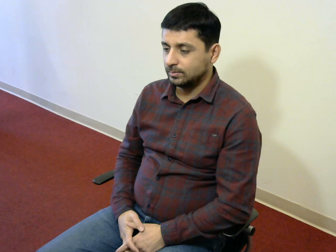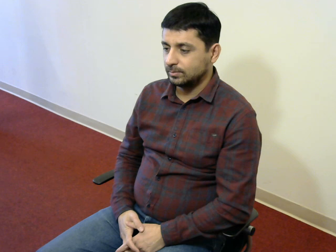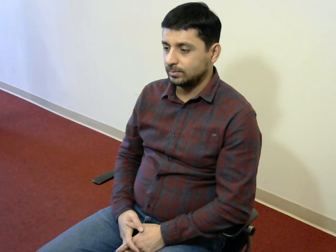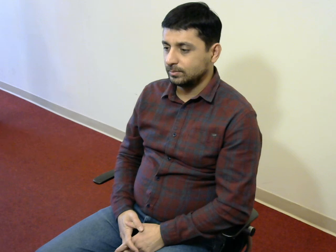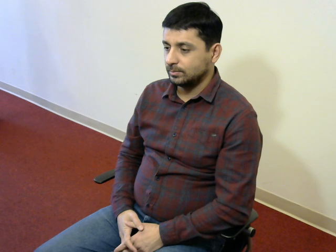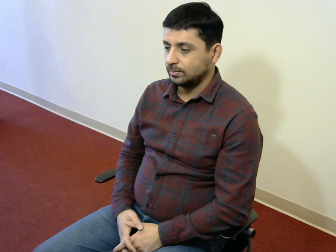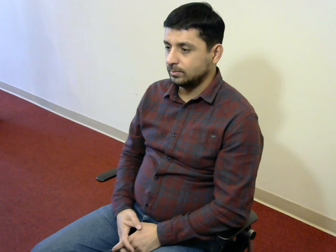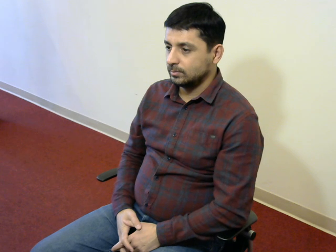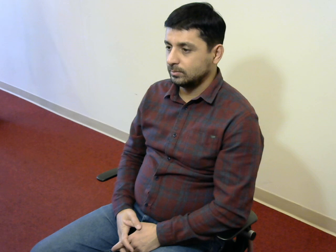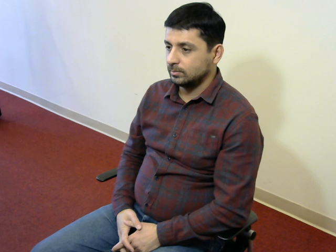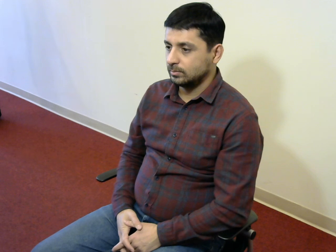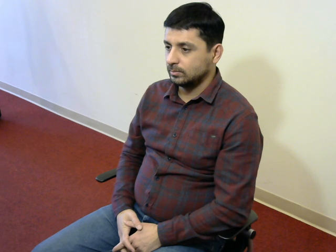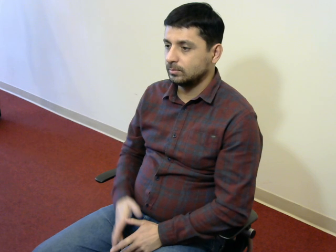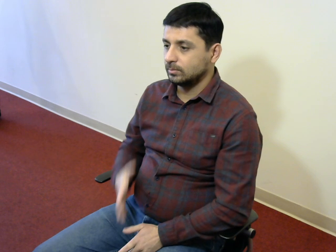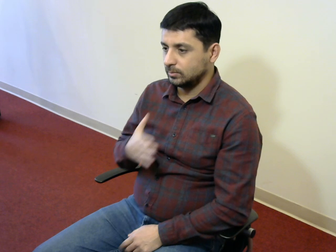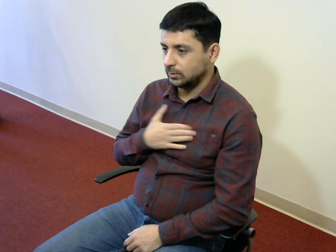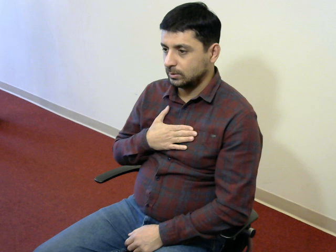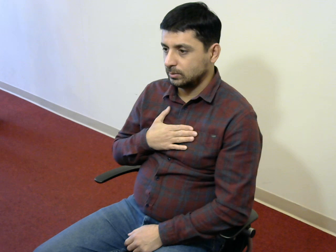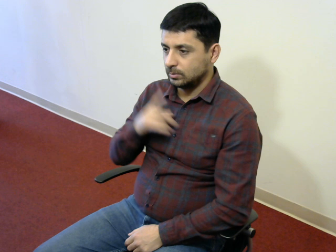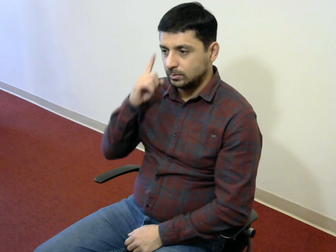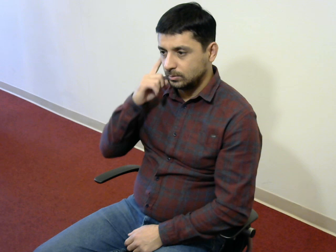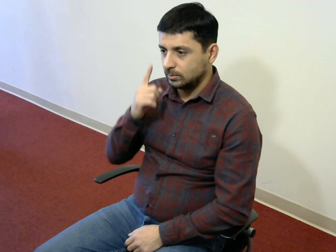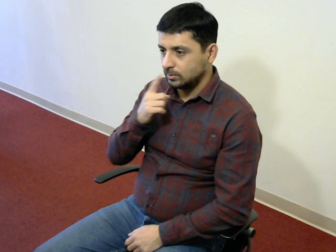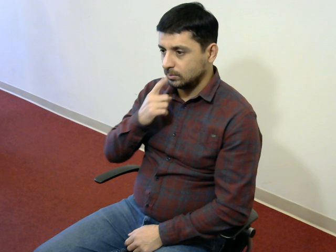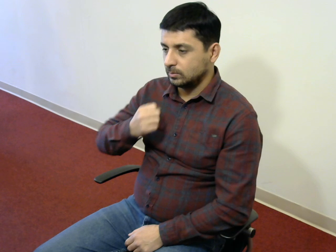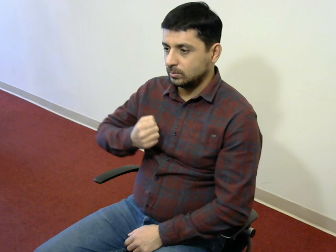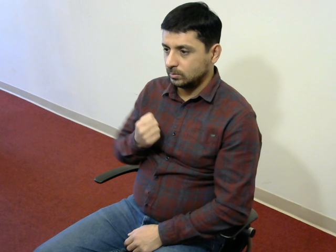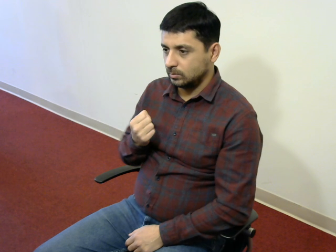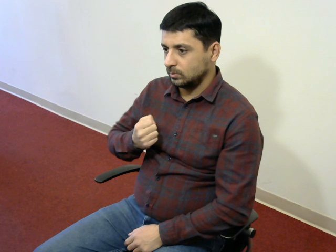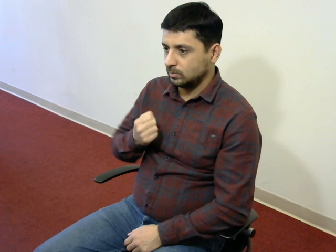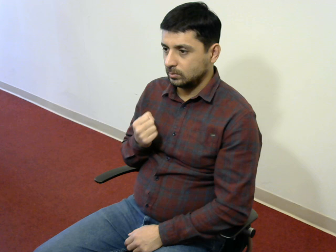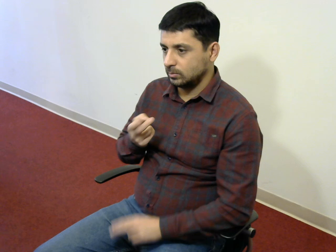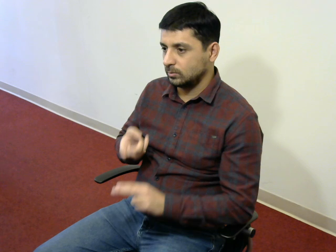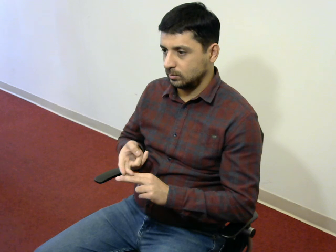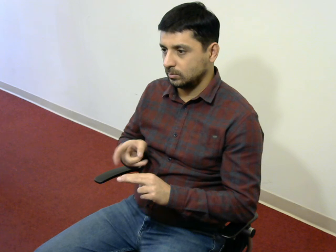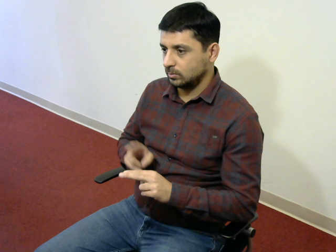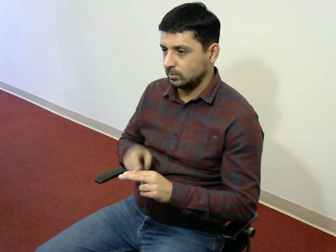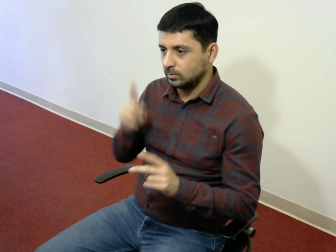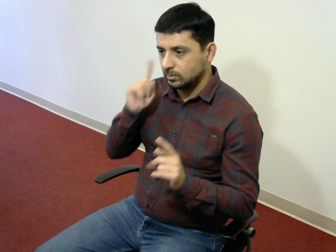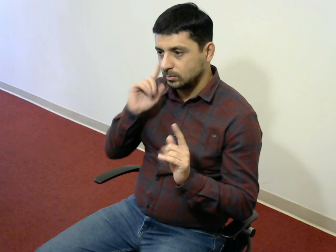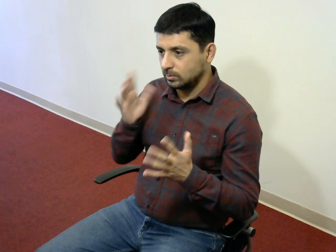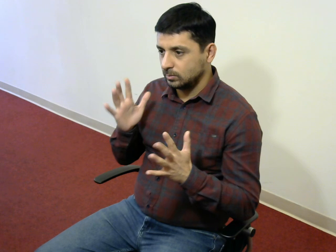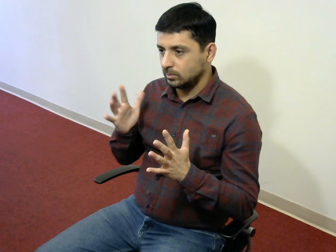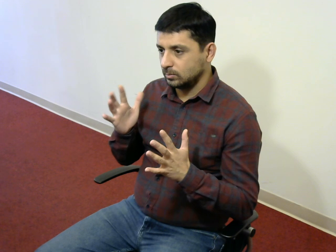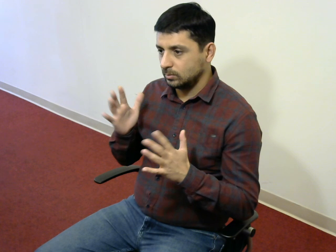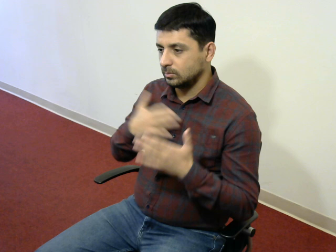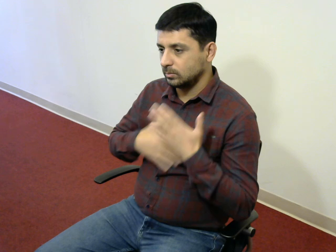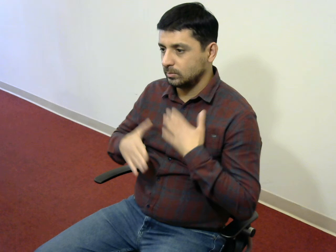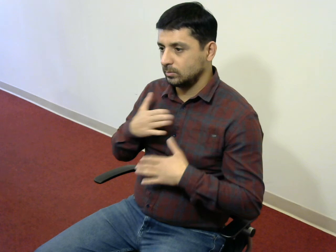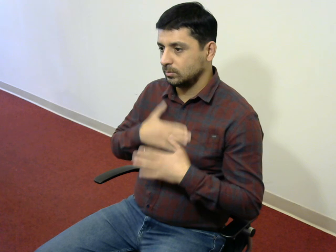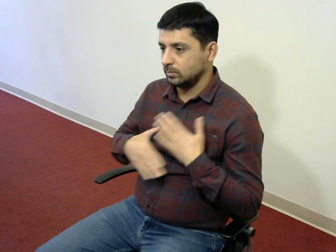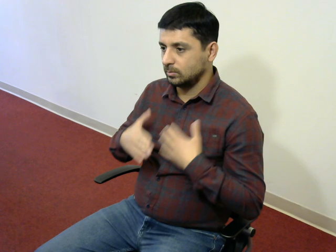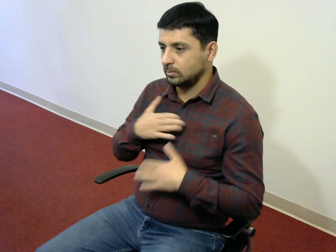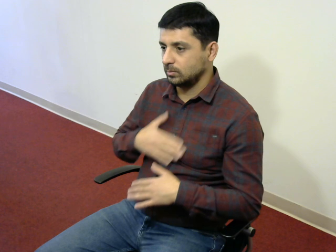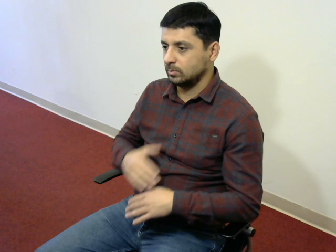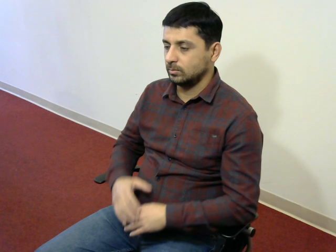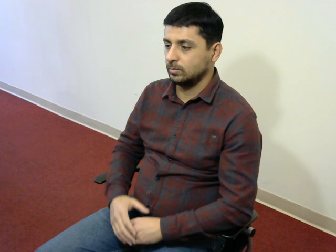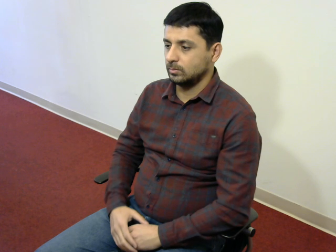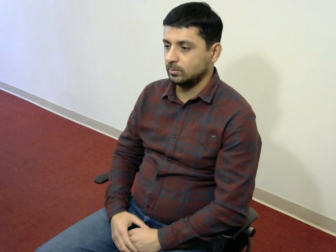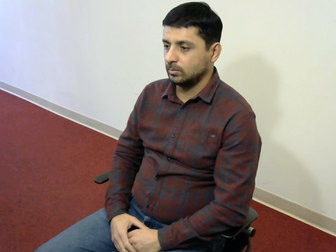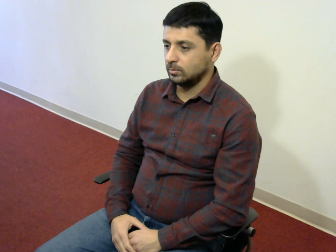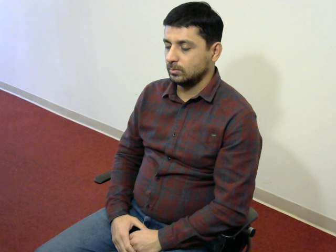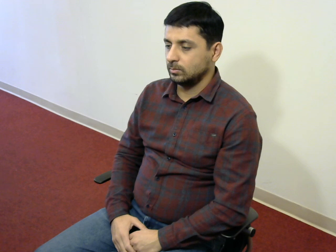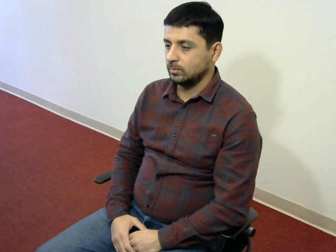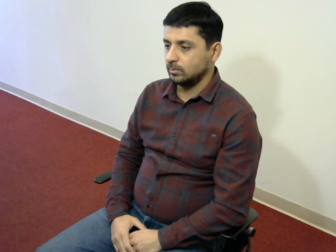Mənim eşitmə məhdudiyyətli dostlarım bu xəbərə sevinəcək